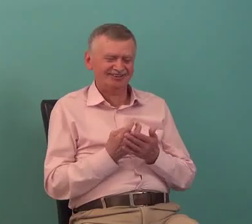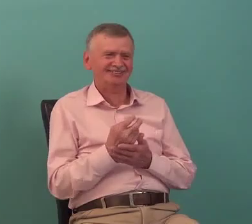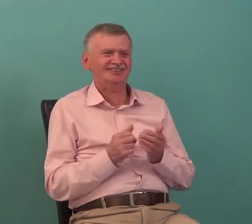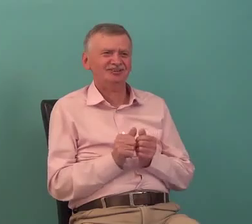Nie ma.